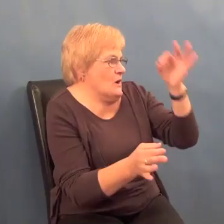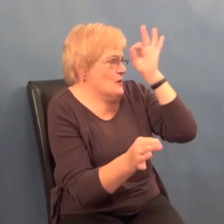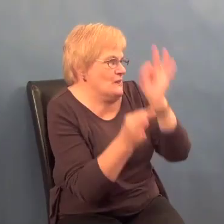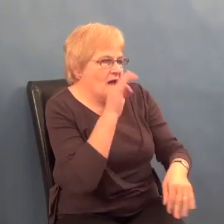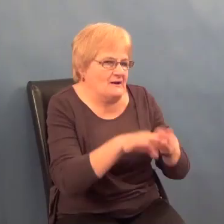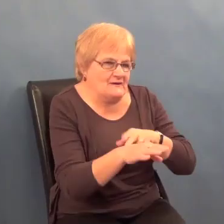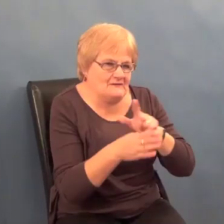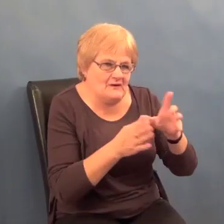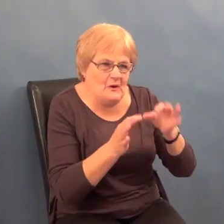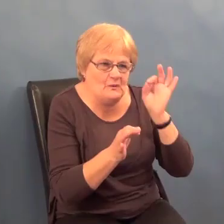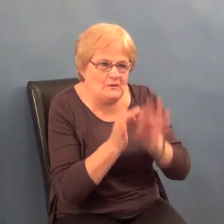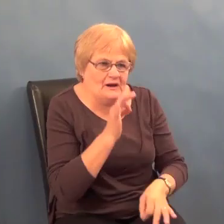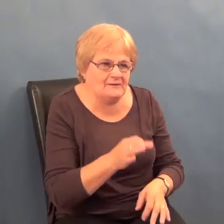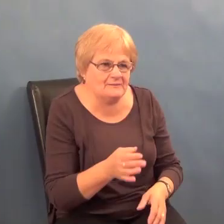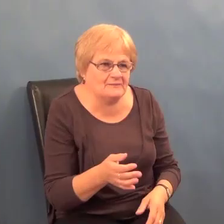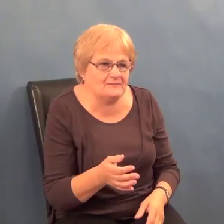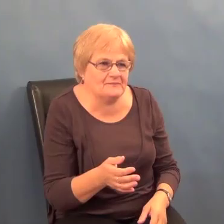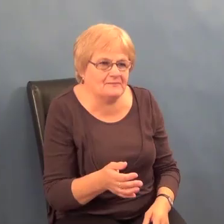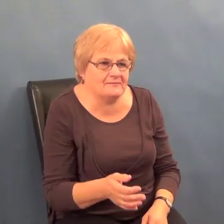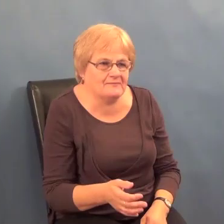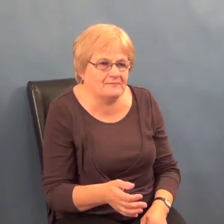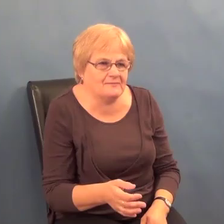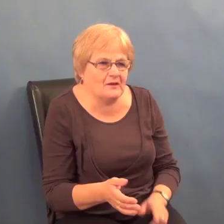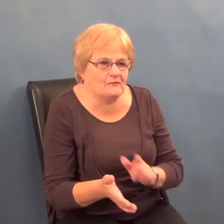Dokładnie o godzinie dwunastej, dokładnie dwunasta.